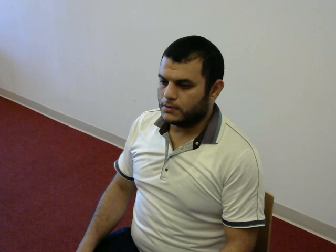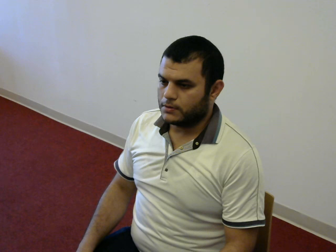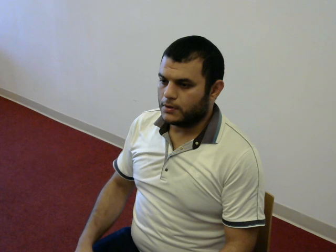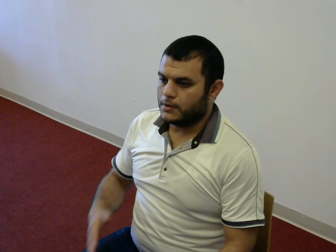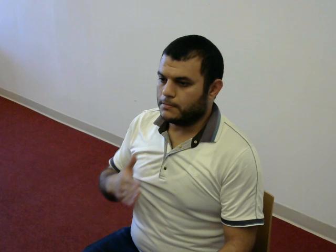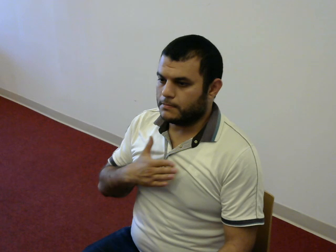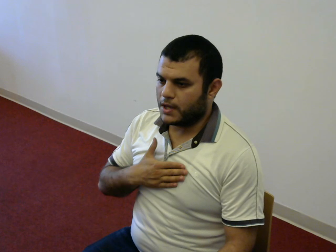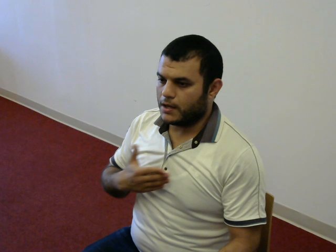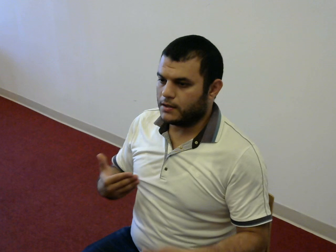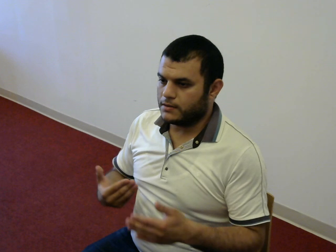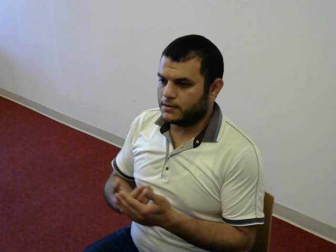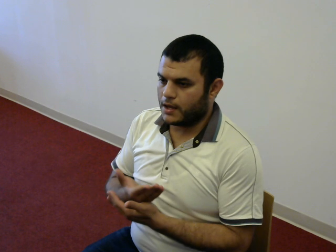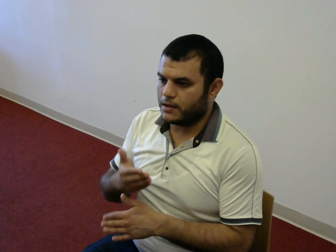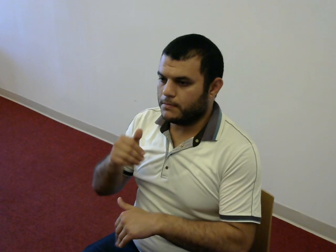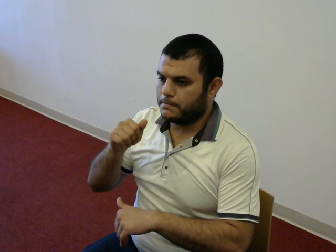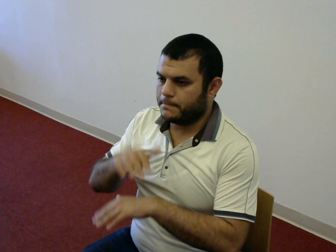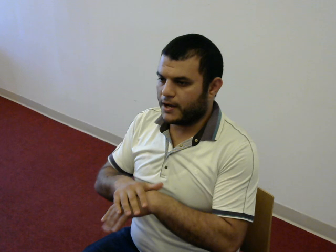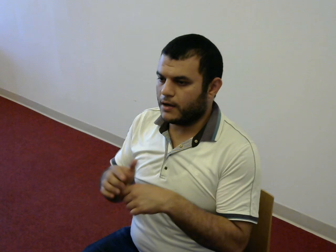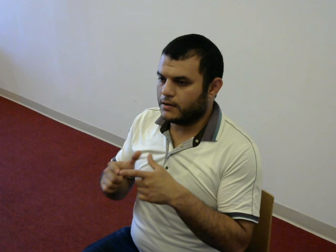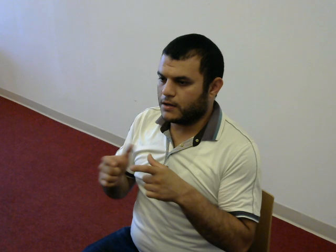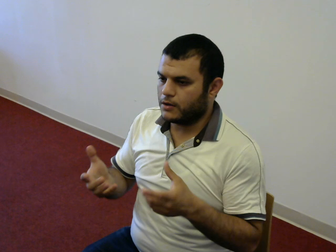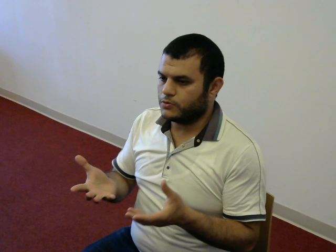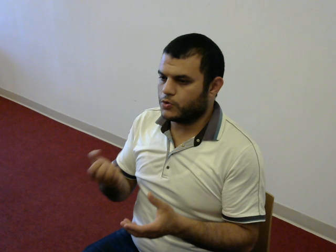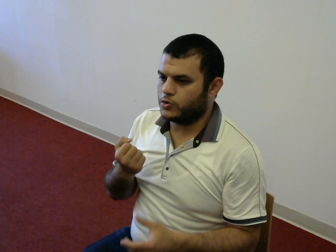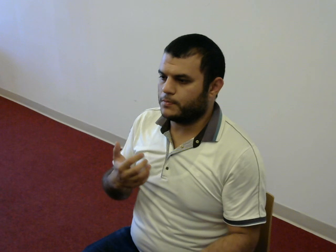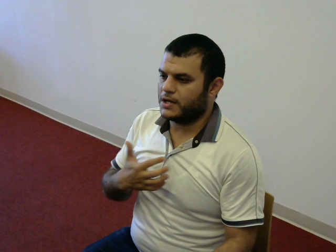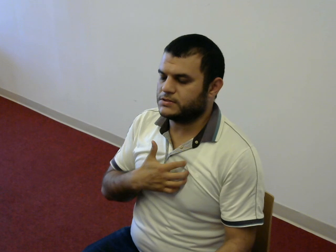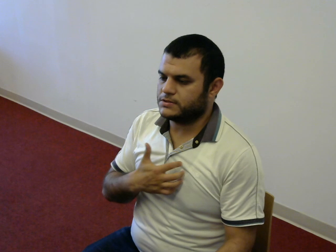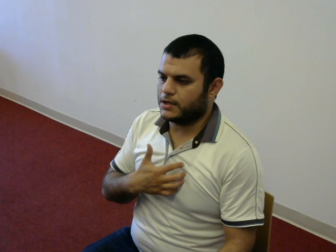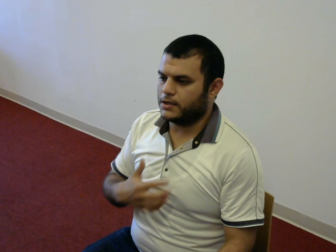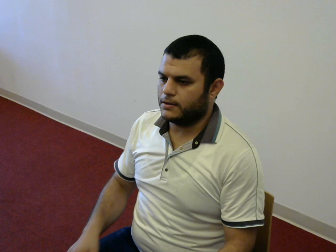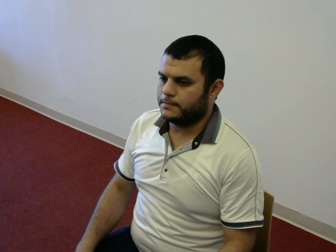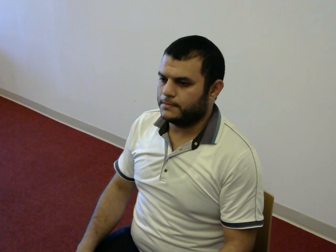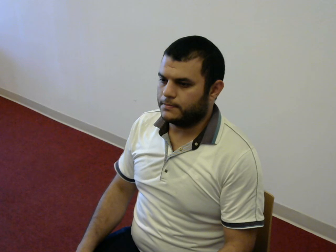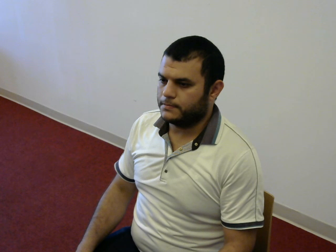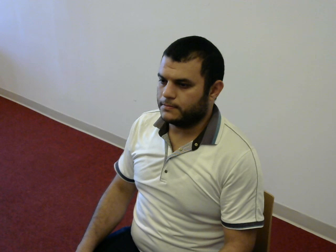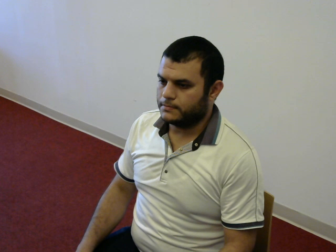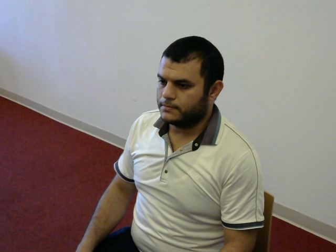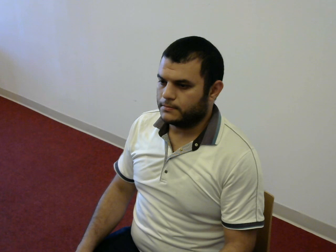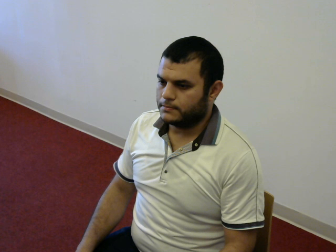Mən yeni bank kartı götürmək istəyirəm